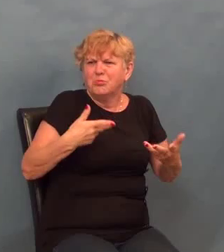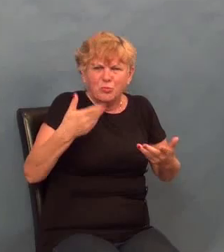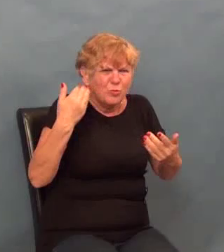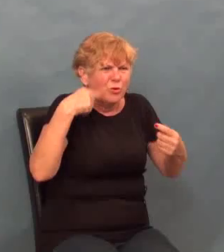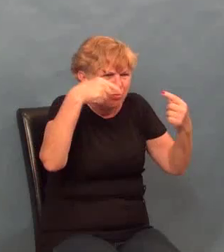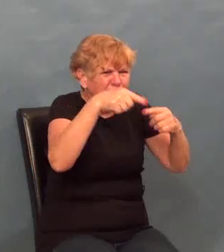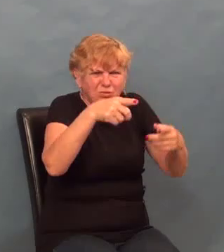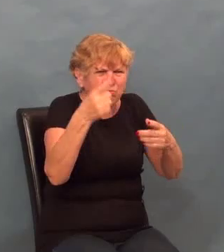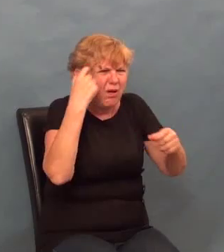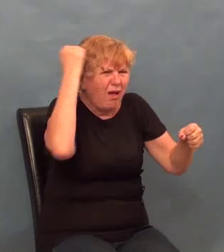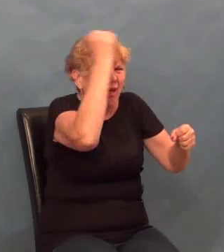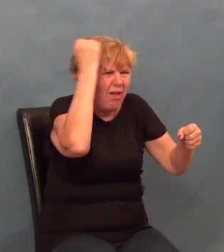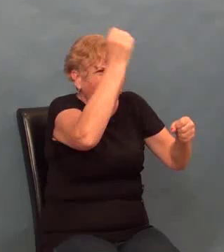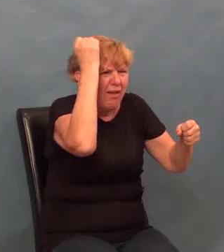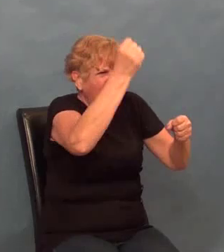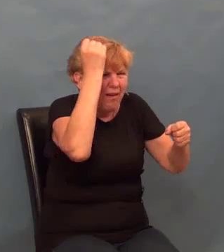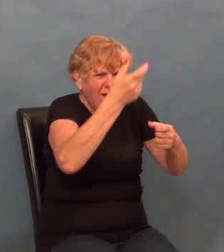Słyszący walili w jego drzwi.